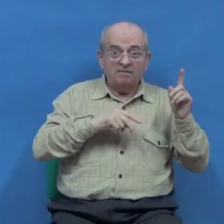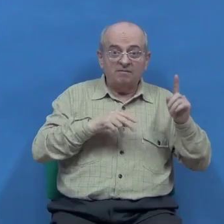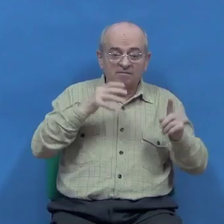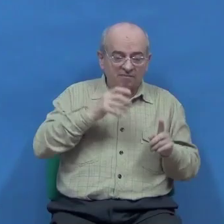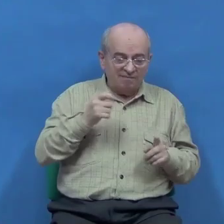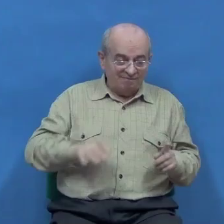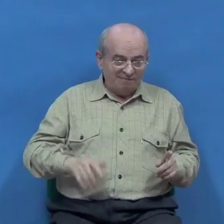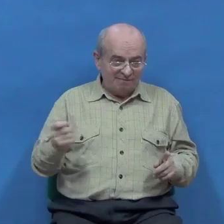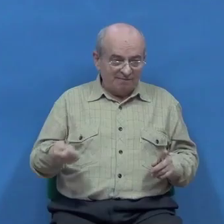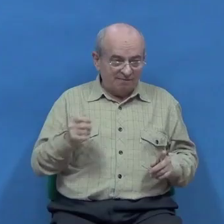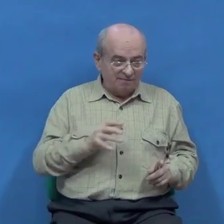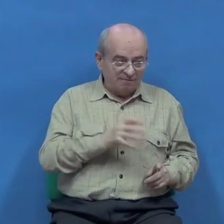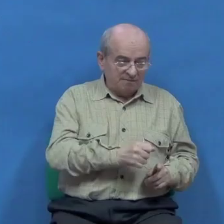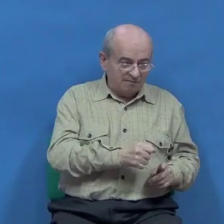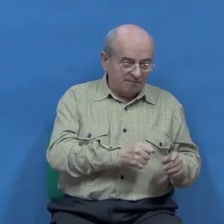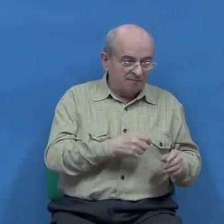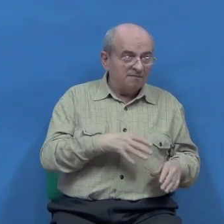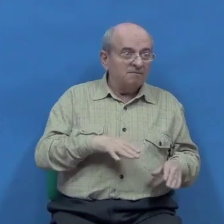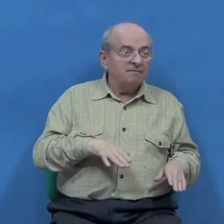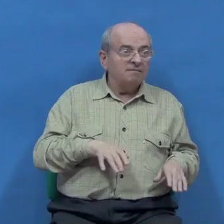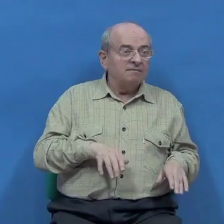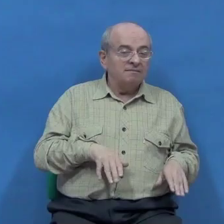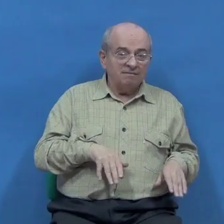Łapie Chaplina, który nieruchomieje.